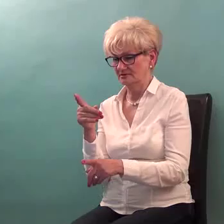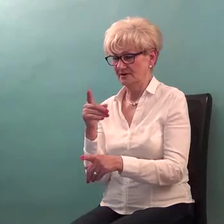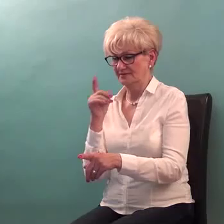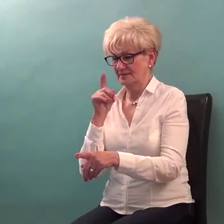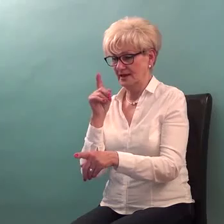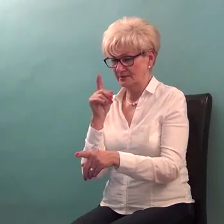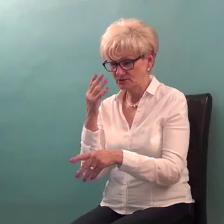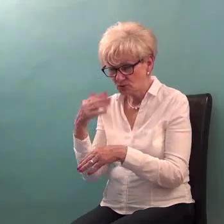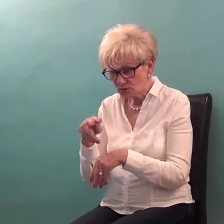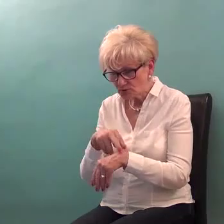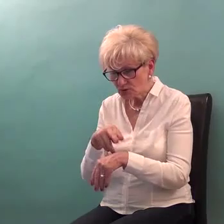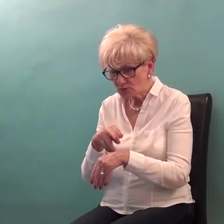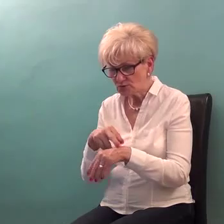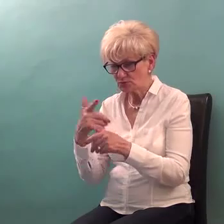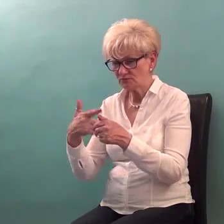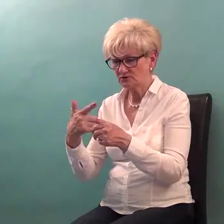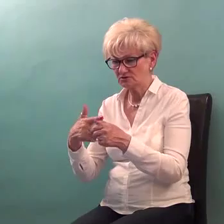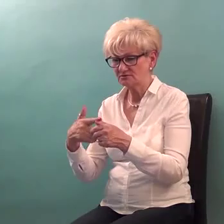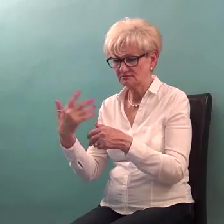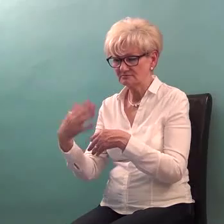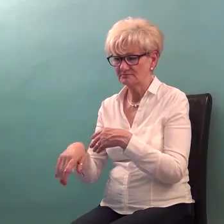Niemiecki kończę o godzinie dwudziestej.